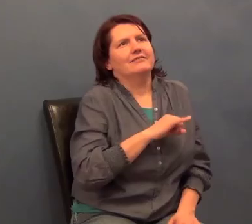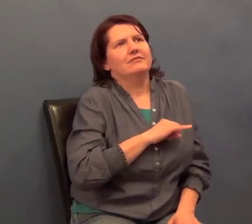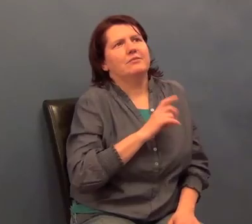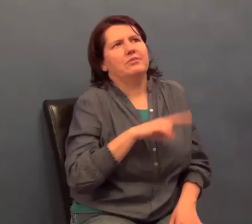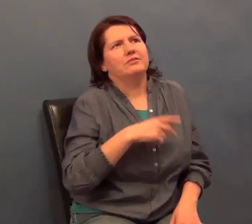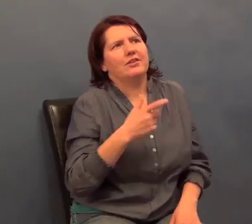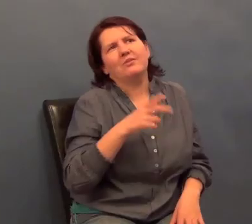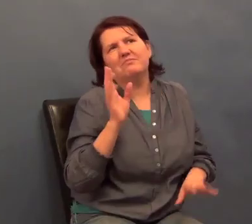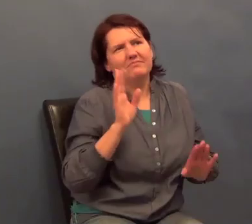Co policjant robi? Dobra.